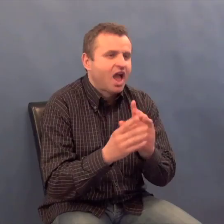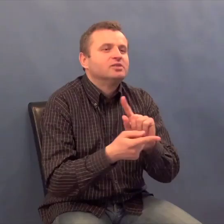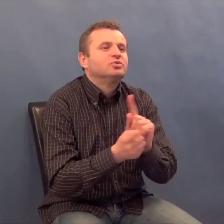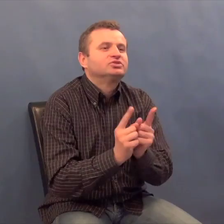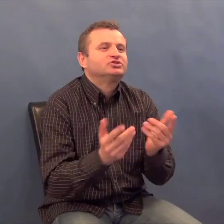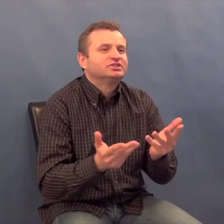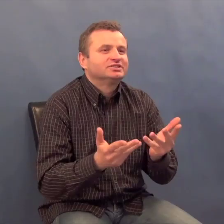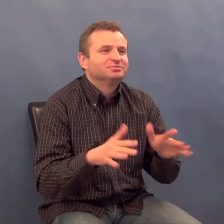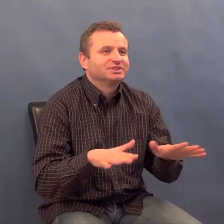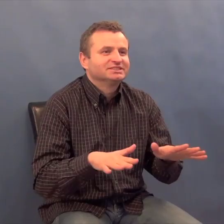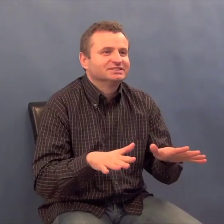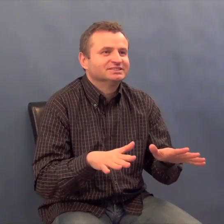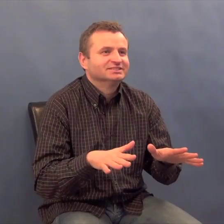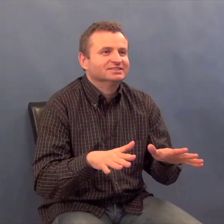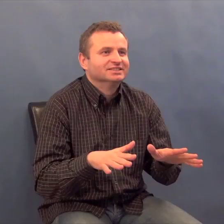A gdzie się spotkamy?